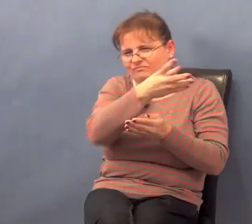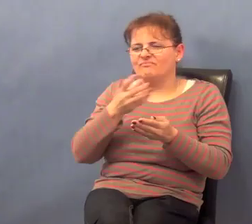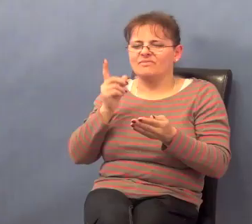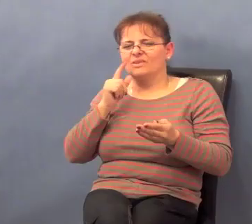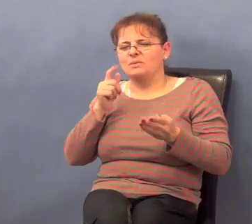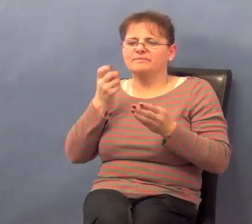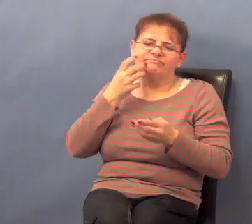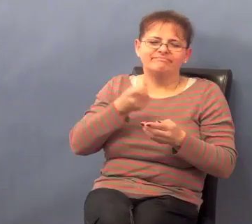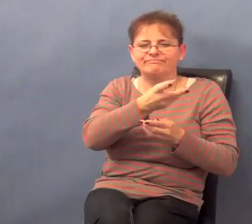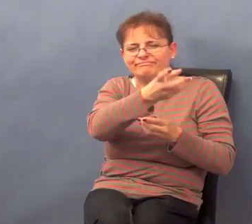Chłopiec odchodzi.